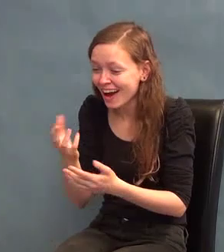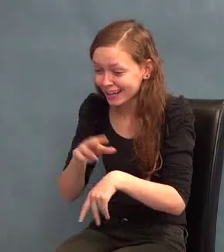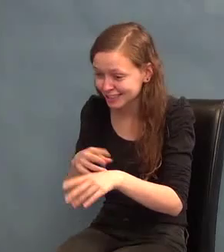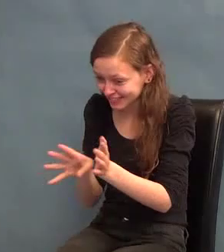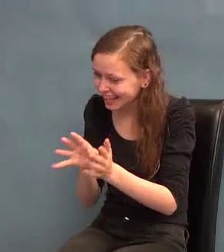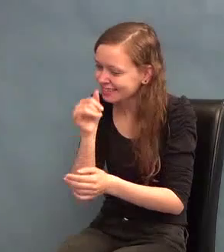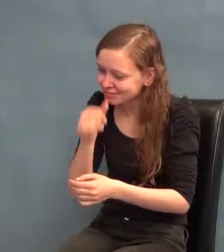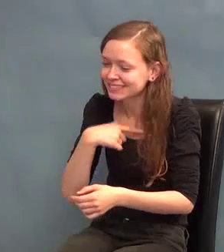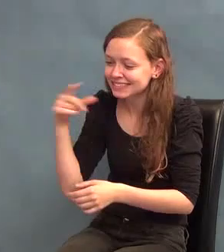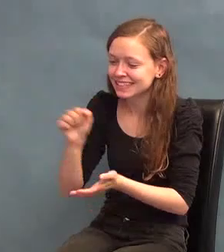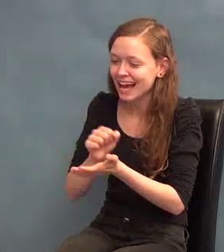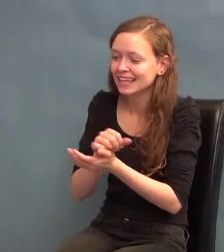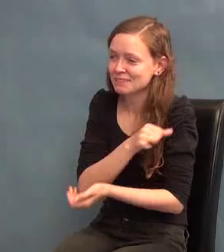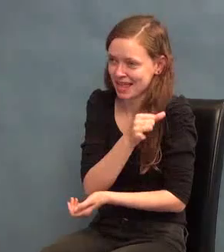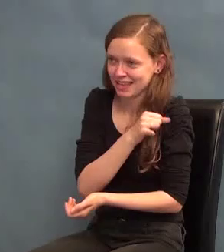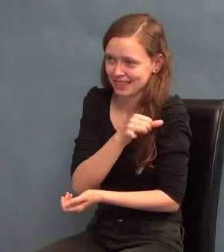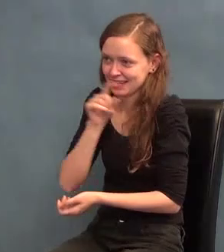O godzinie dziewiętnastej nie mogę, bo jestem zajęta, idę na imieniny.